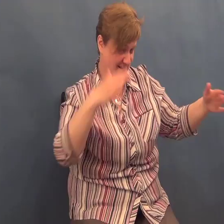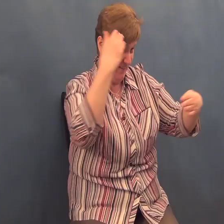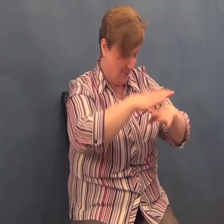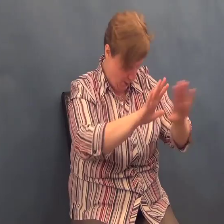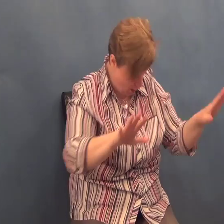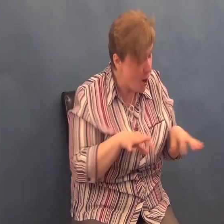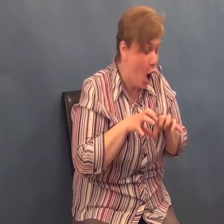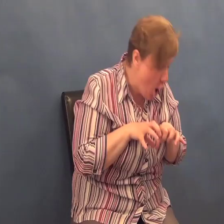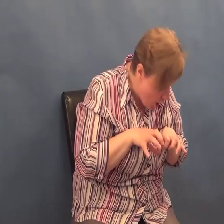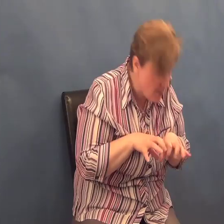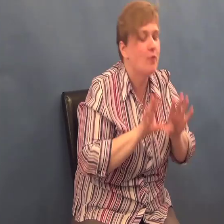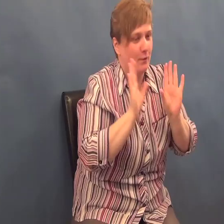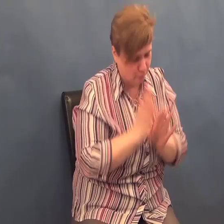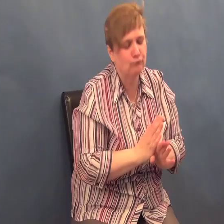I koniec, tyle.